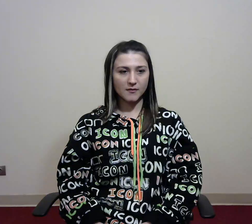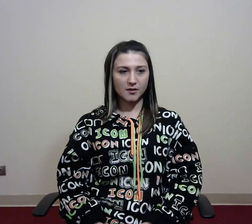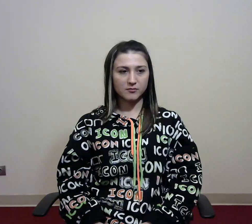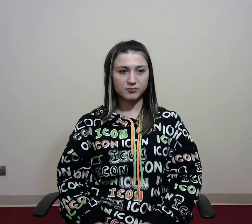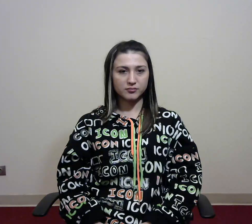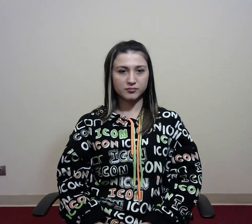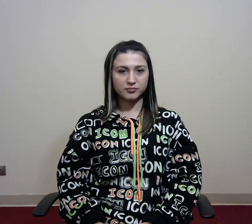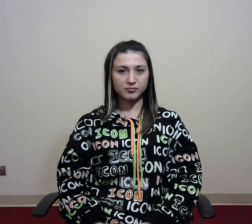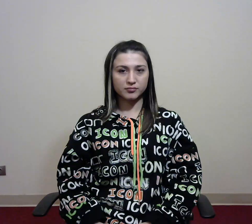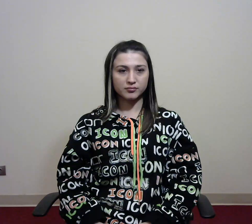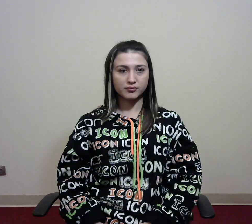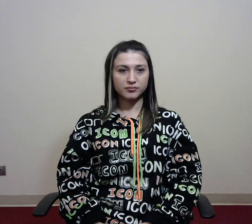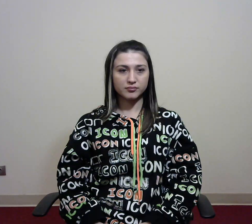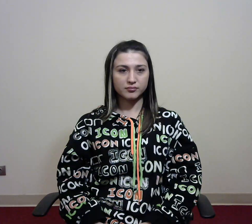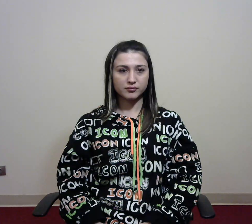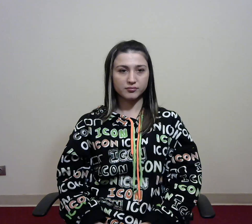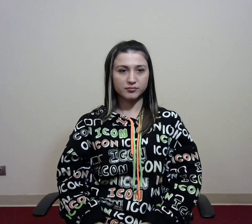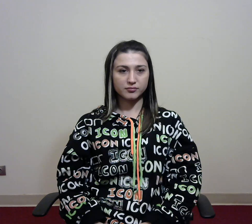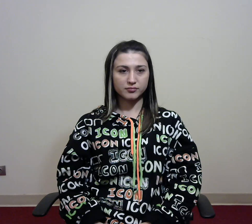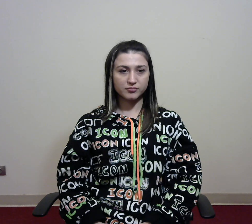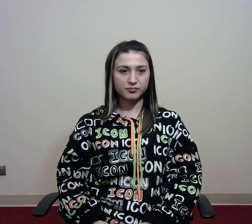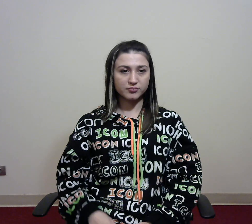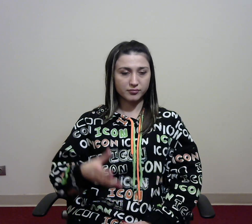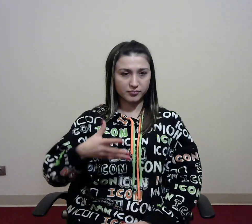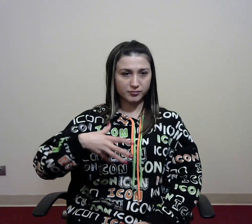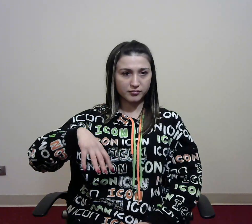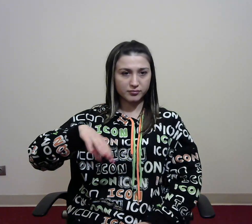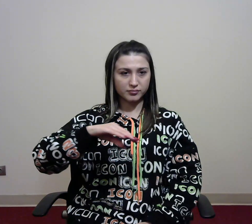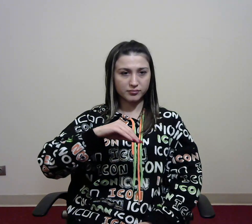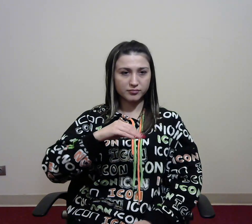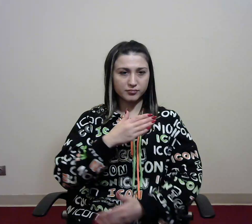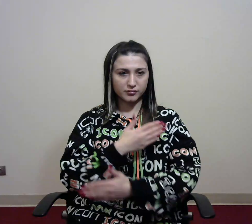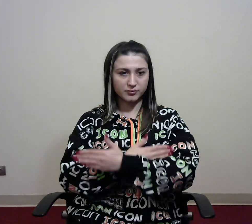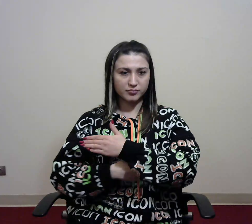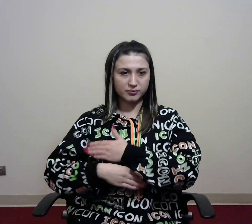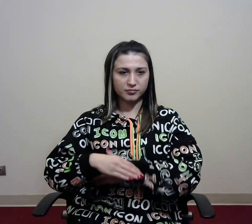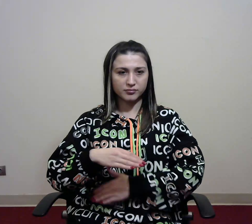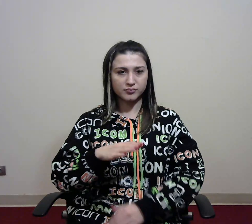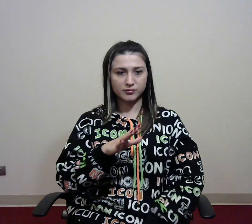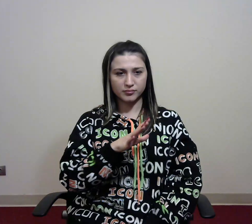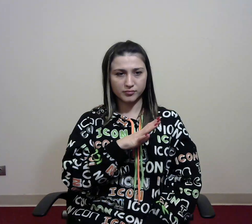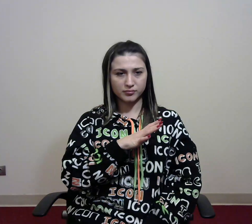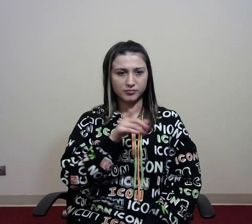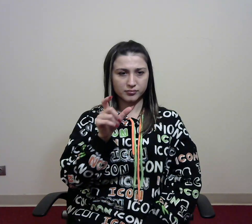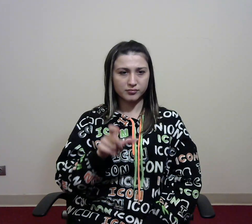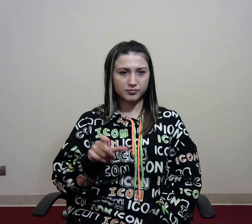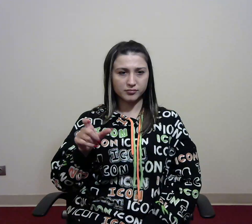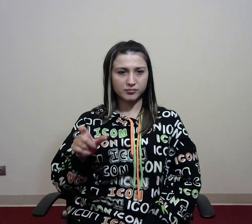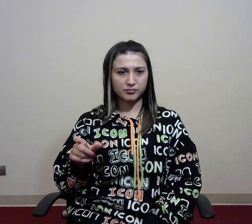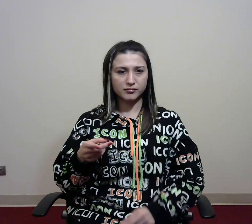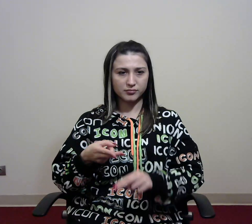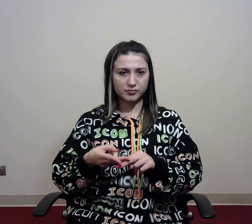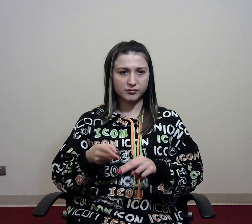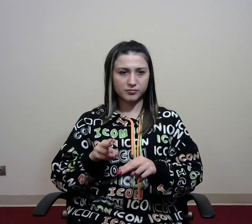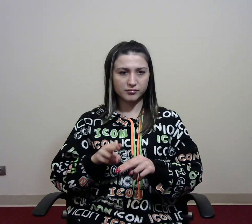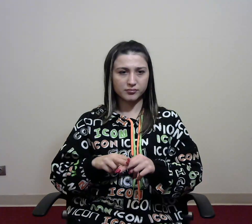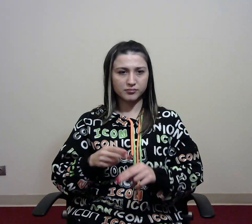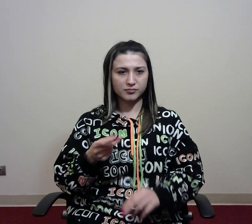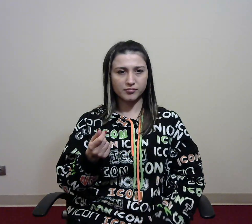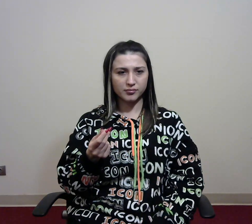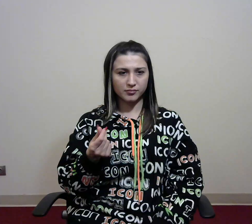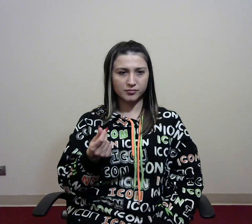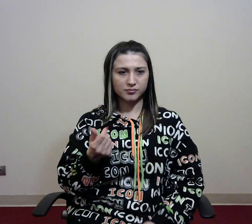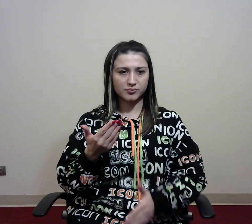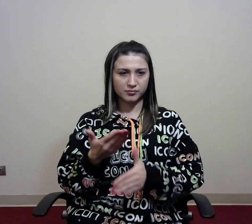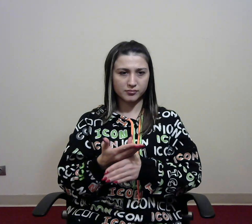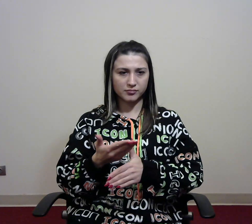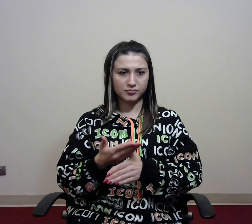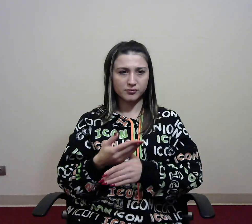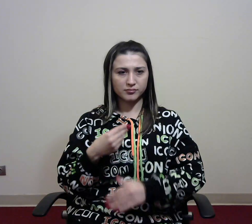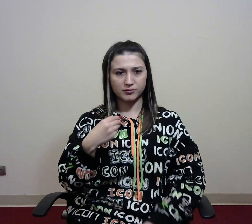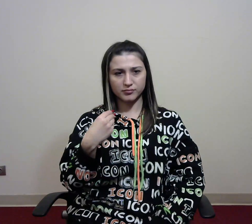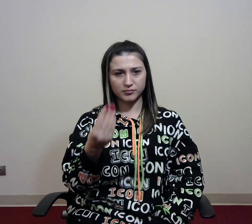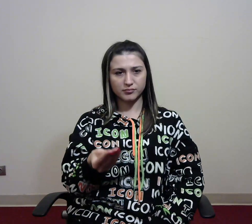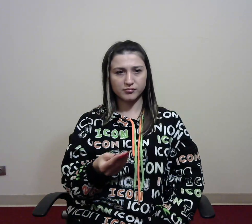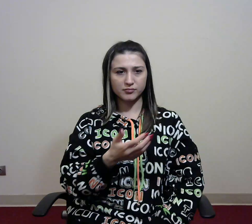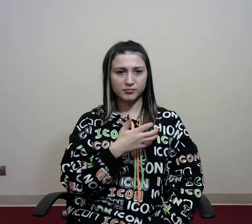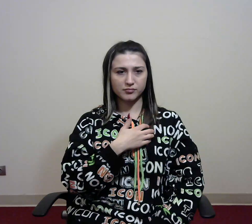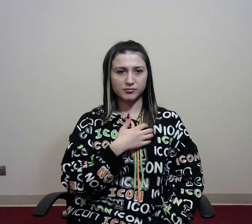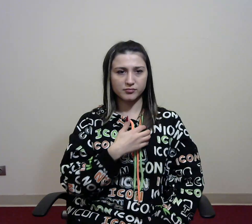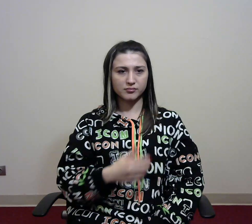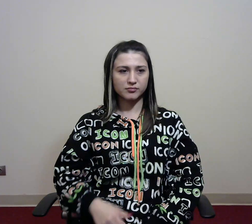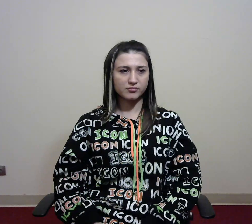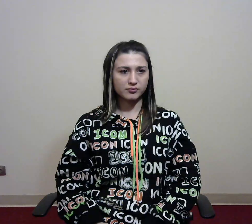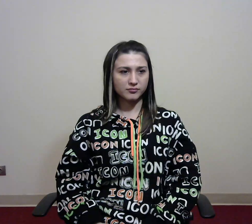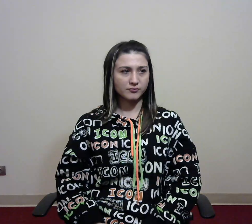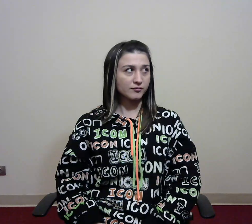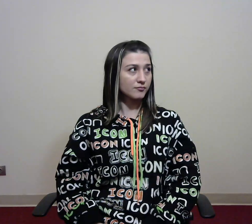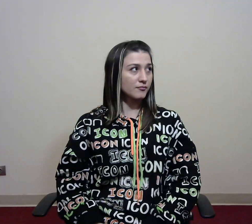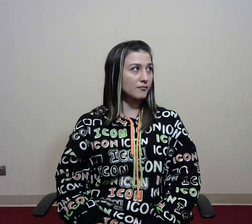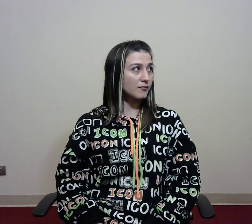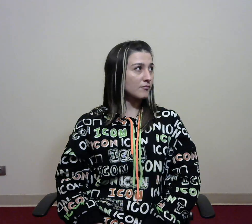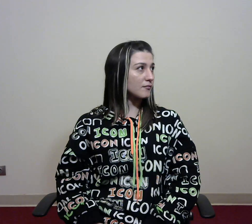Biz əlilliyi olan şəxslər üçün pul yardım vermək istəyirik